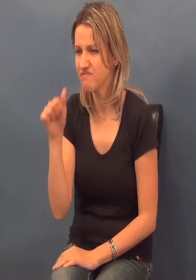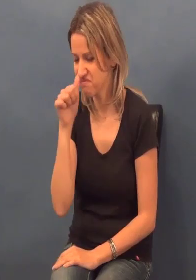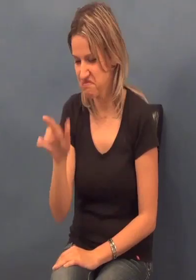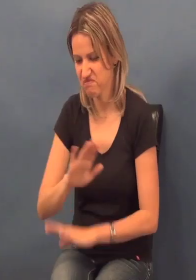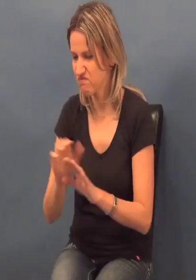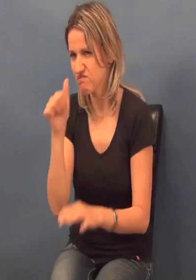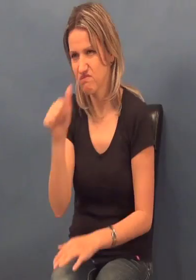Nie możesz.